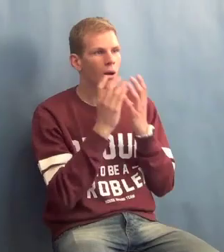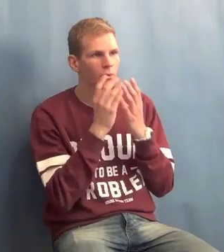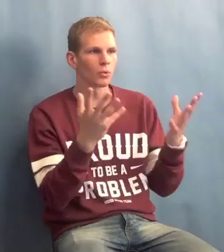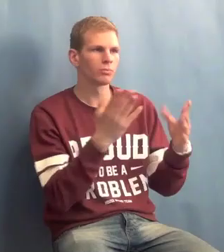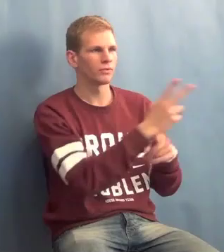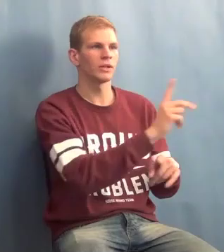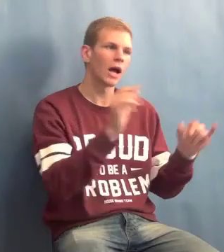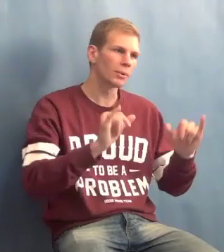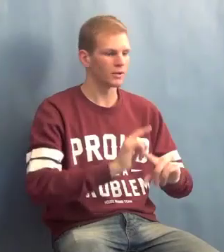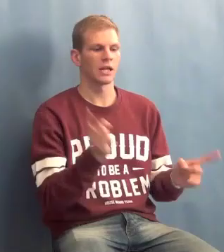Z hamburgerem też jest zakaz wchodzenia.